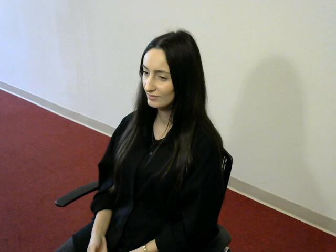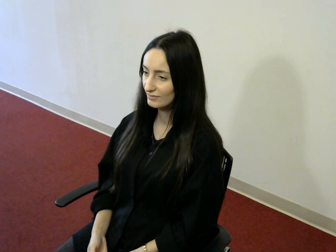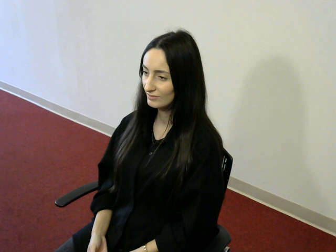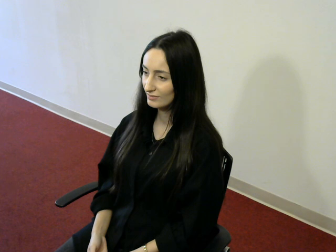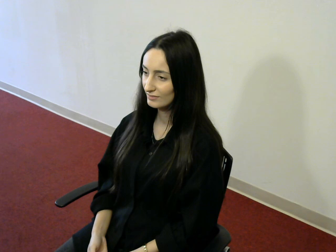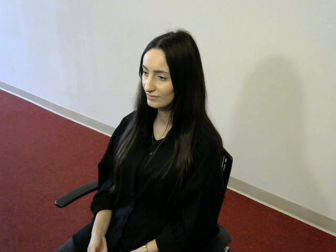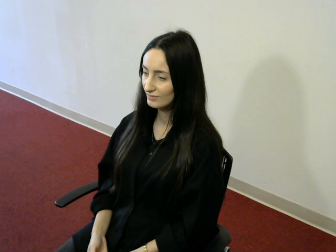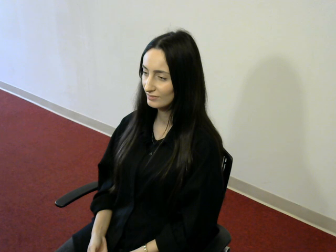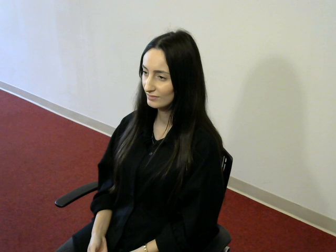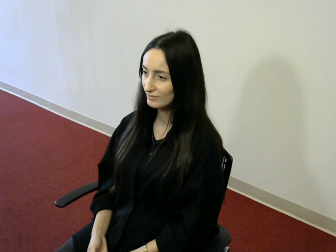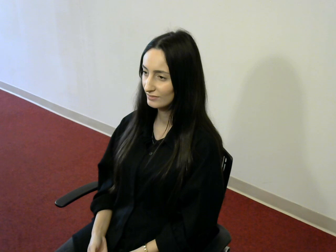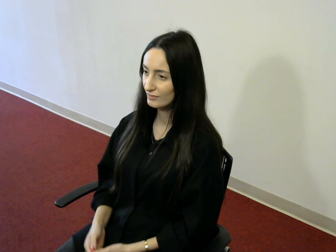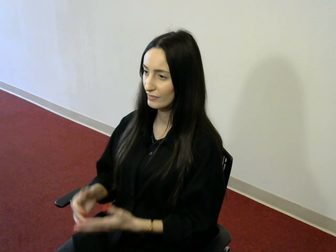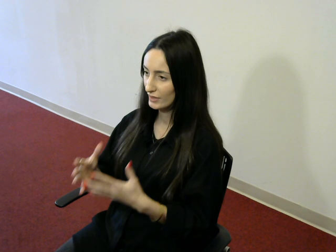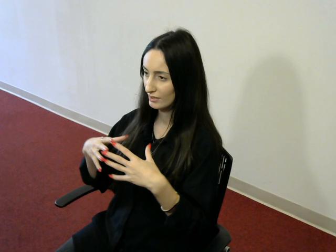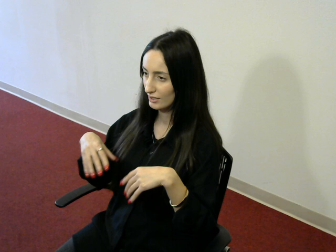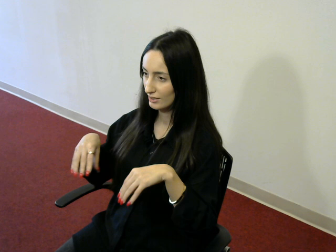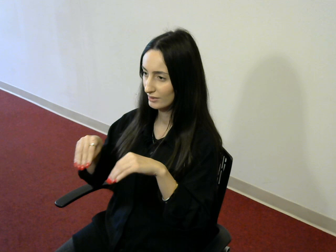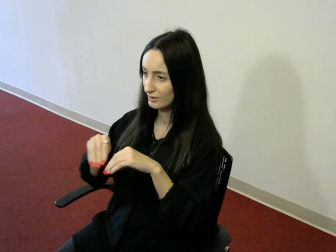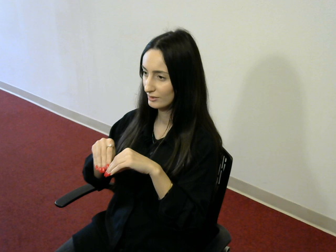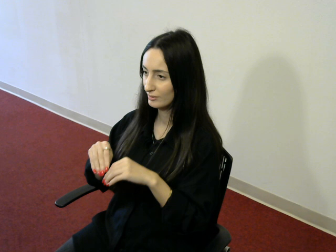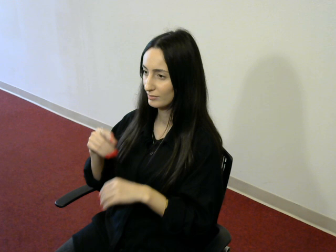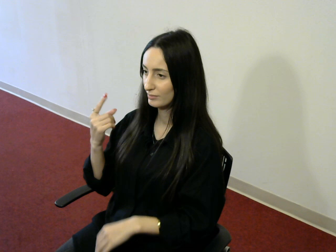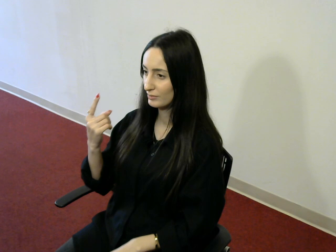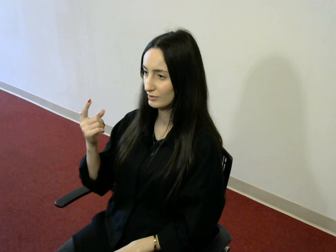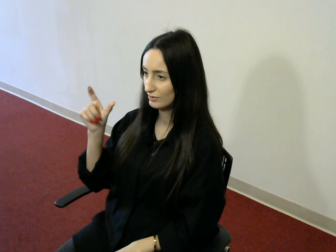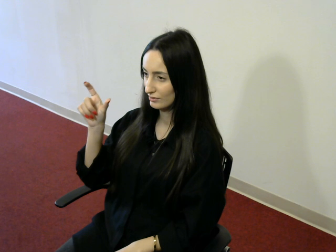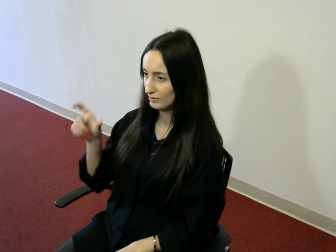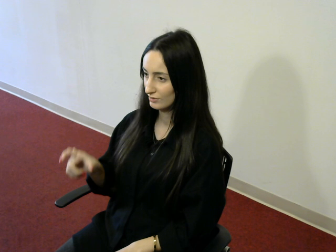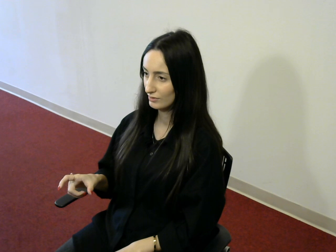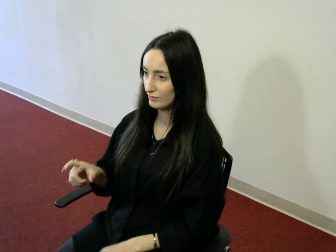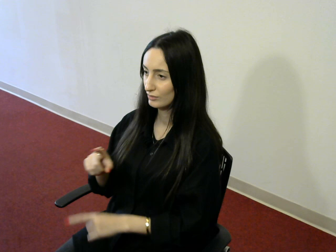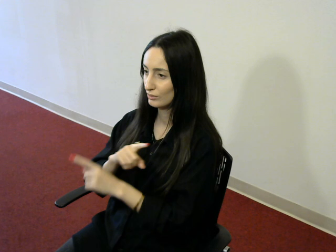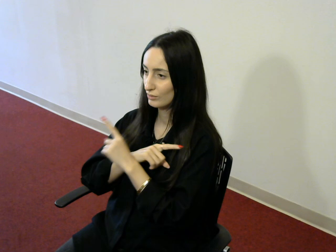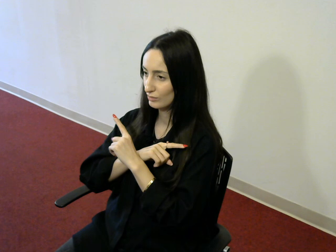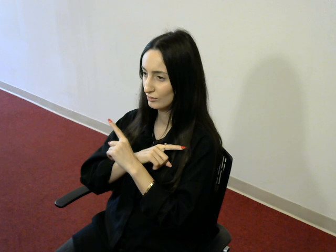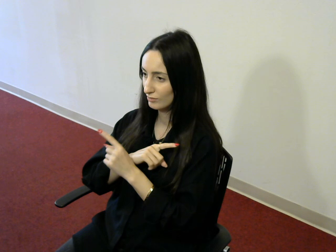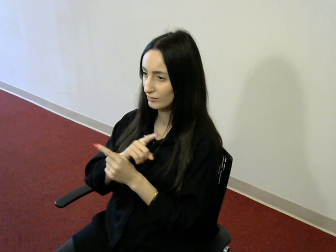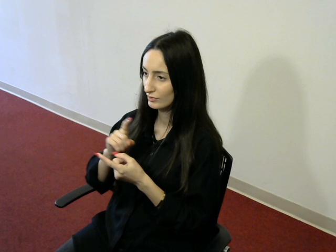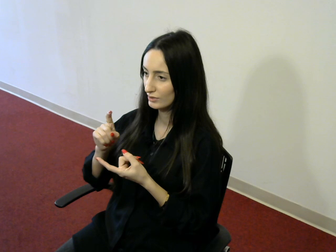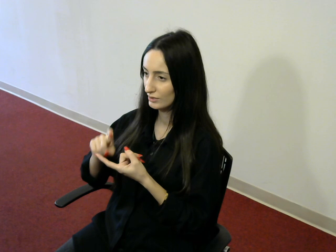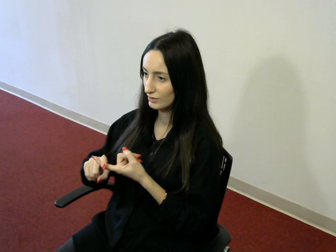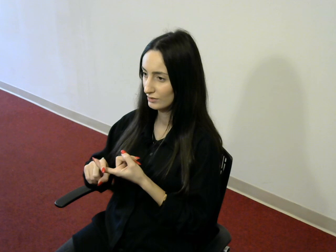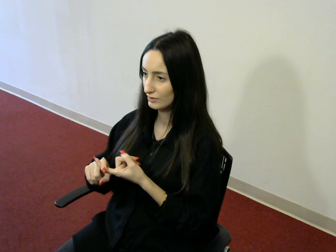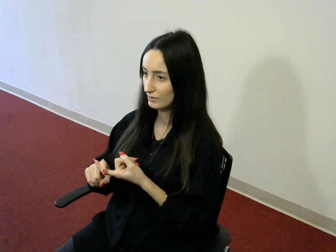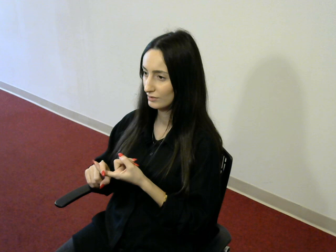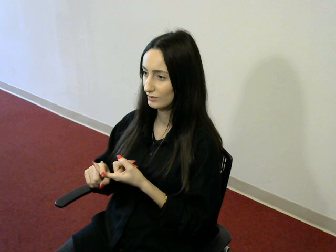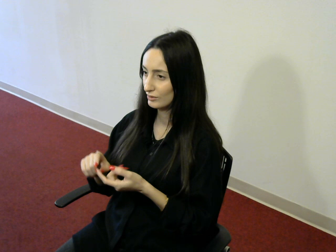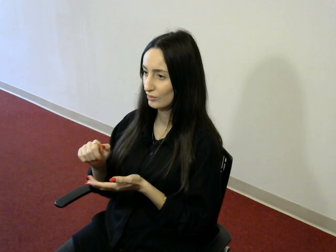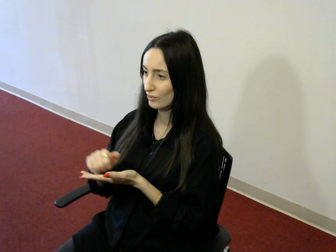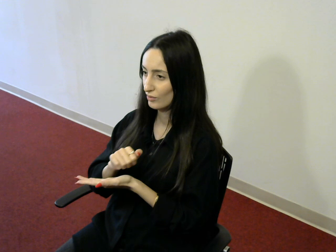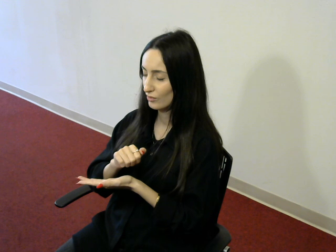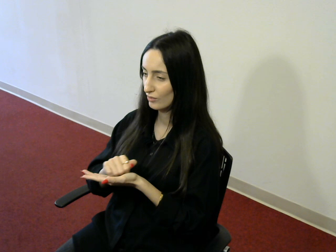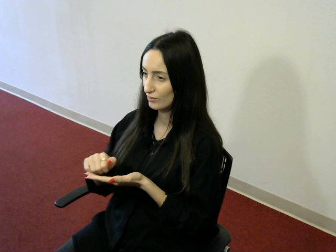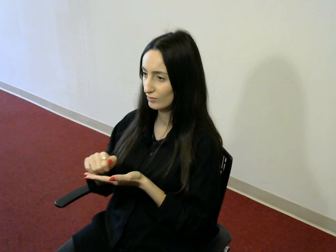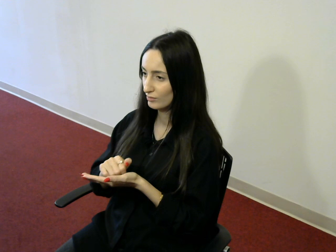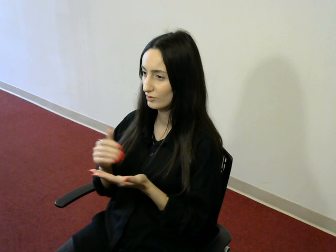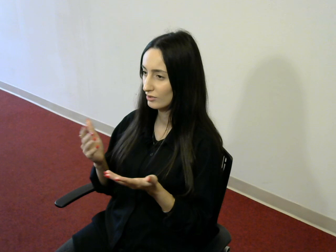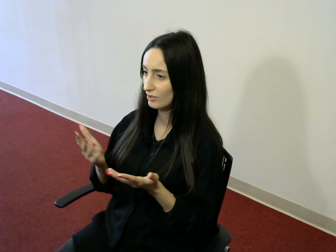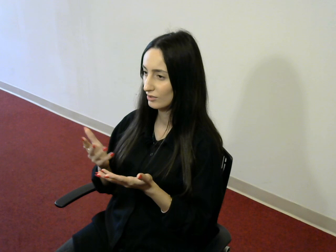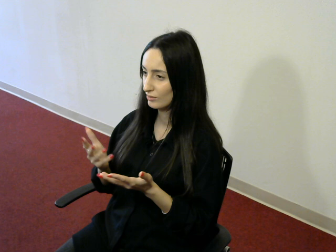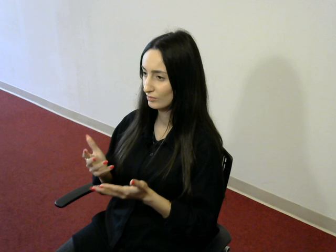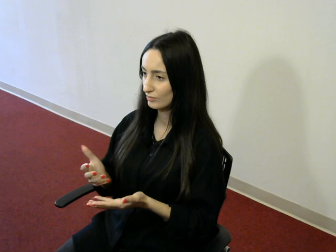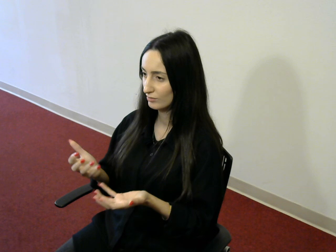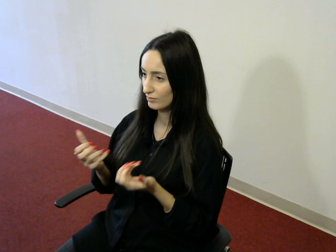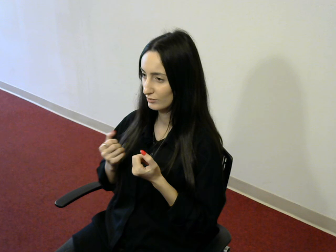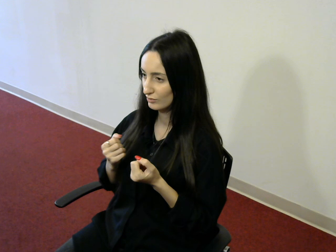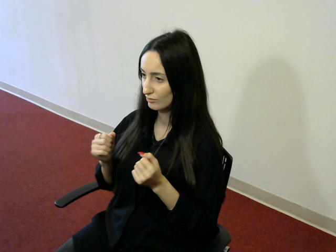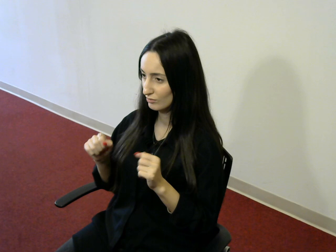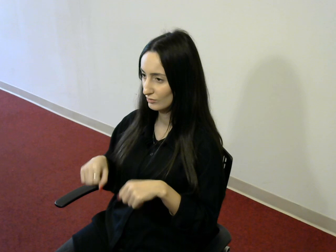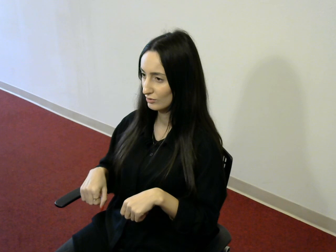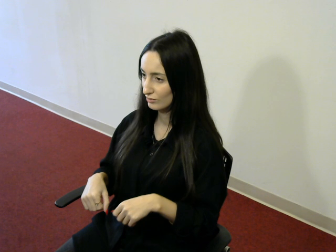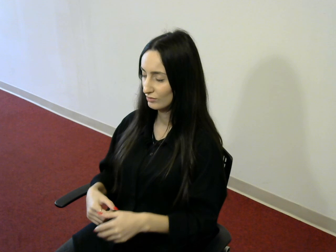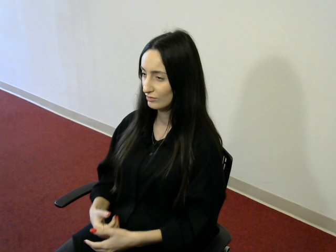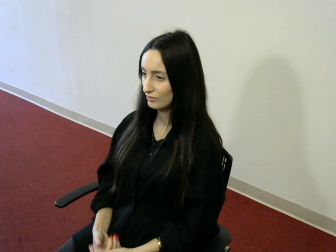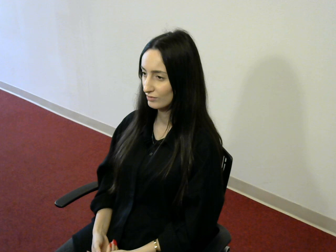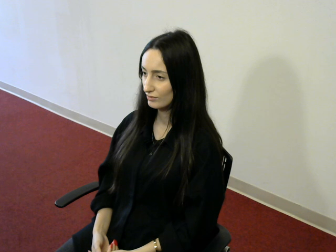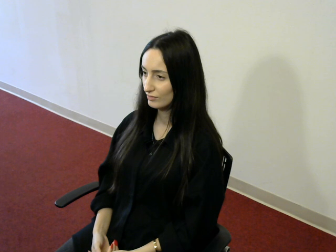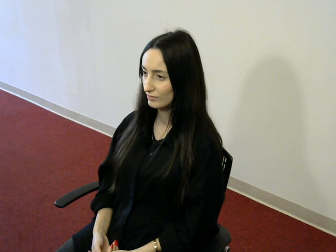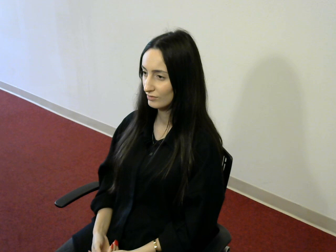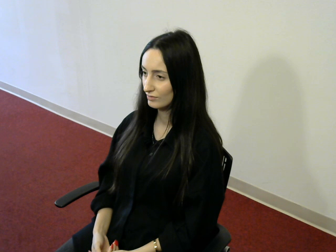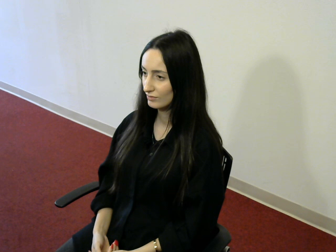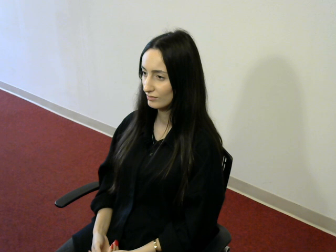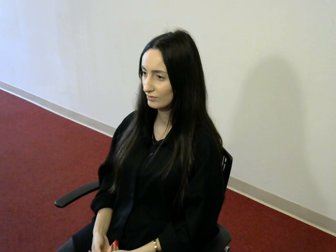Ailədən bir şəxsin ölməsi ilə bağlı sənəd necə almaq olar?